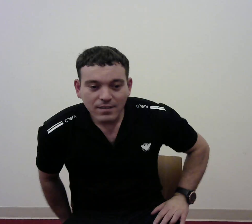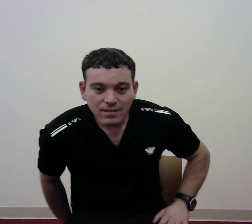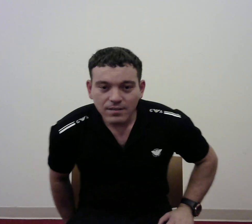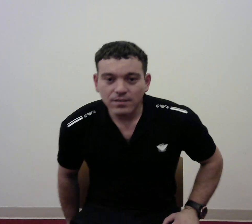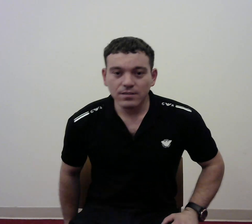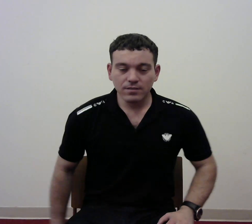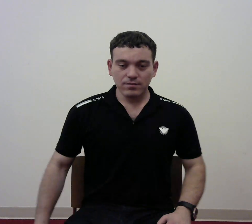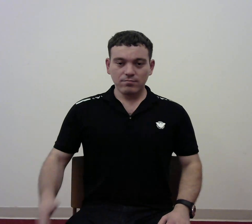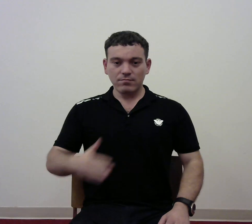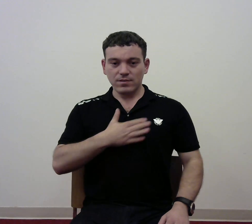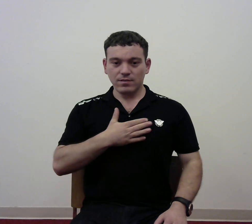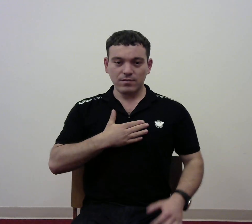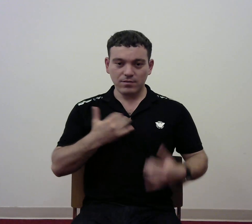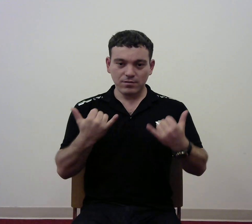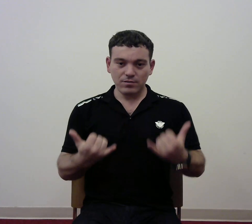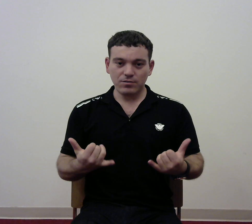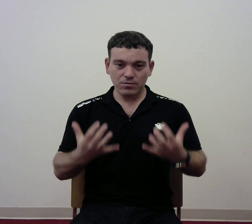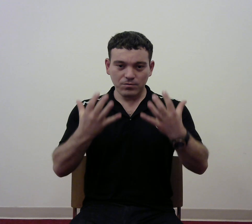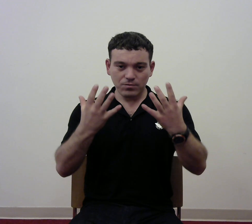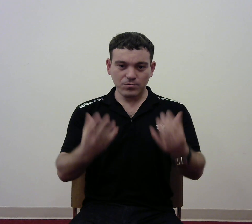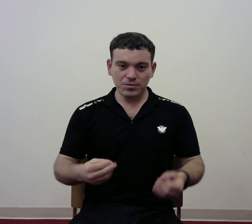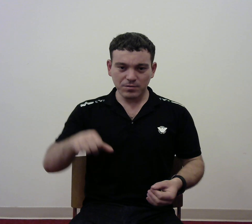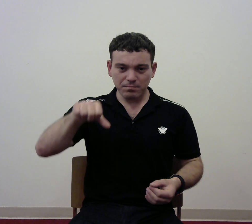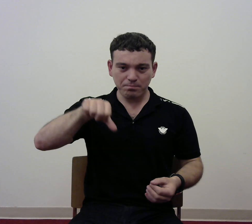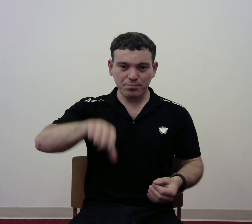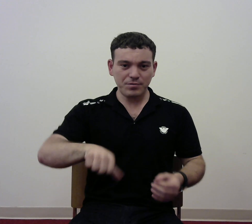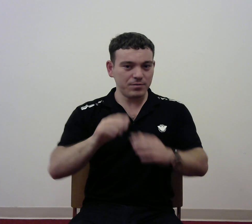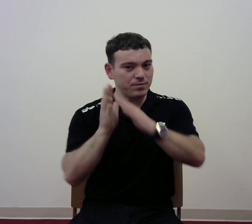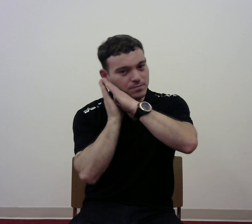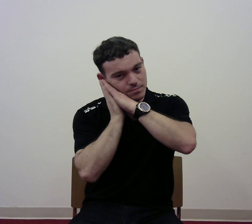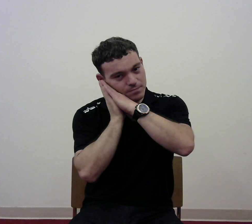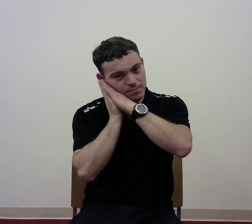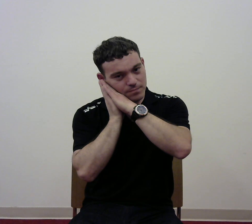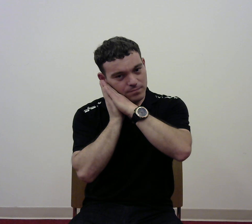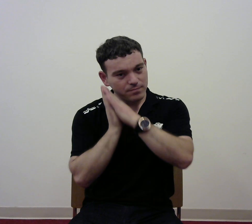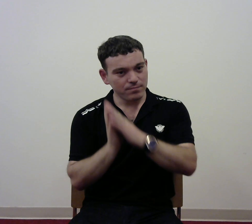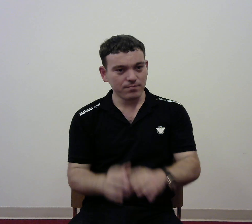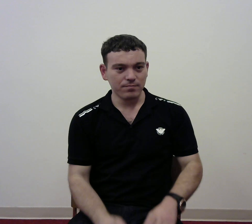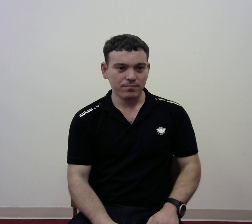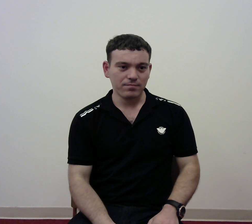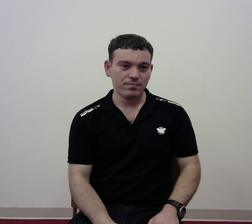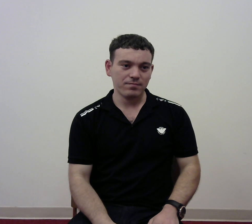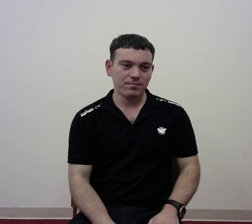Mən bu gün pis yatmışam